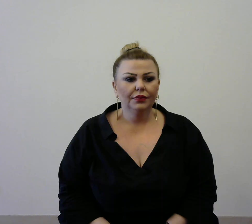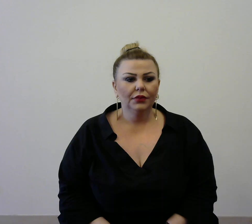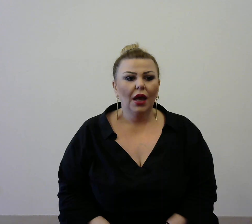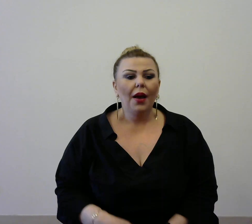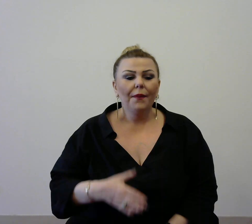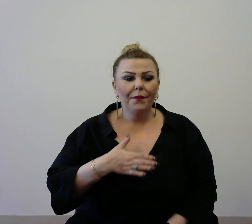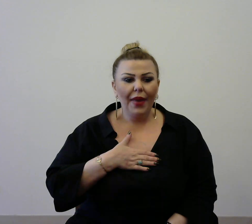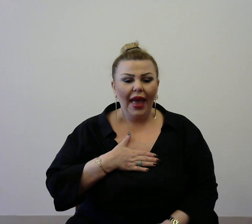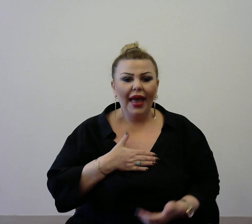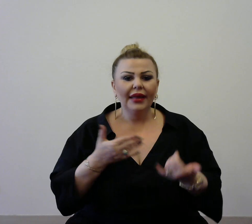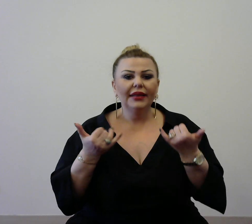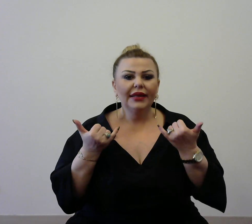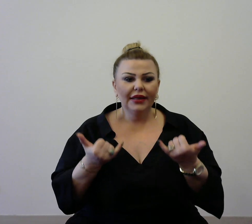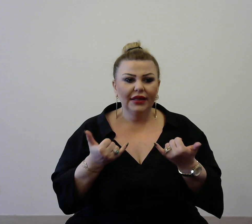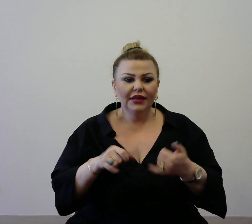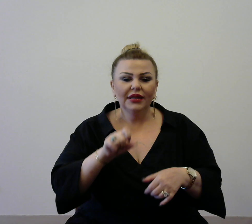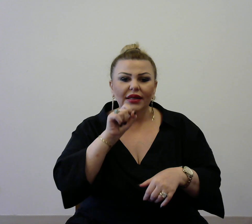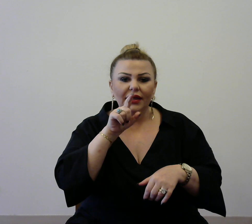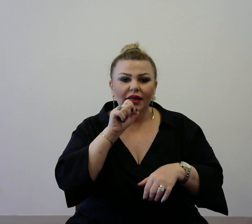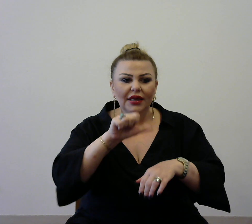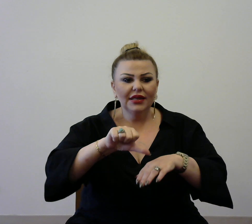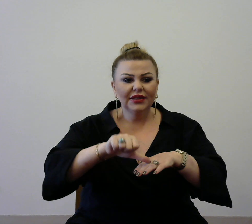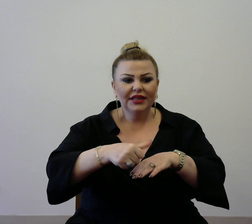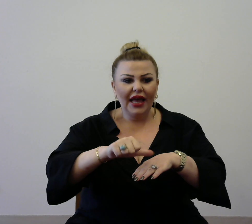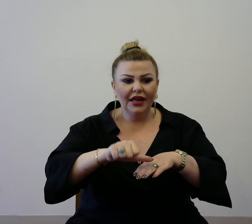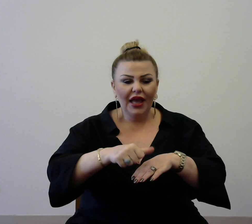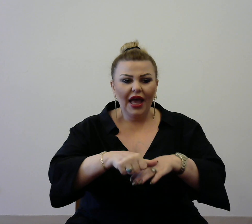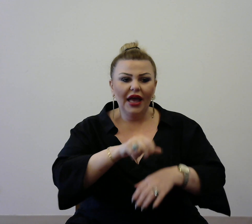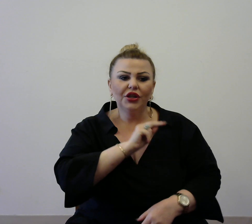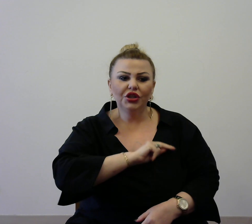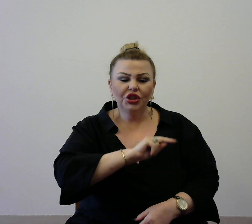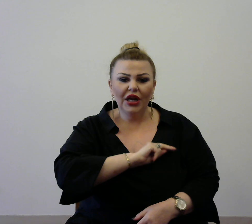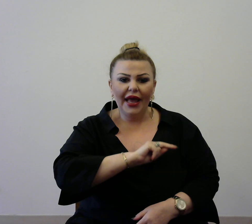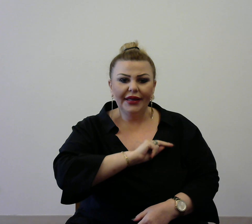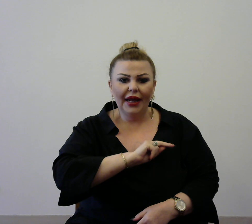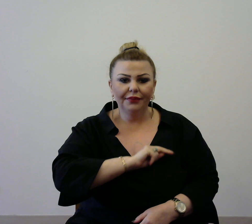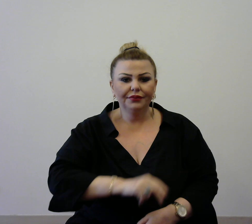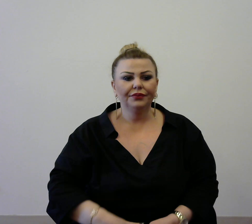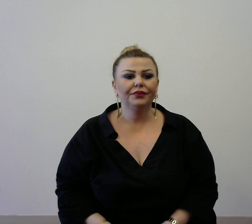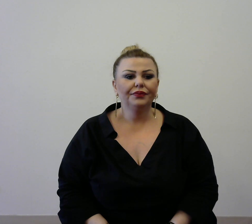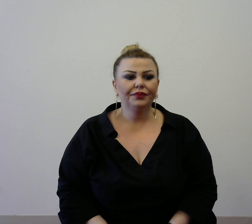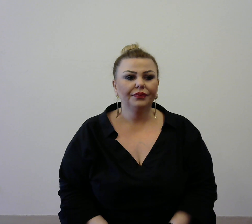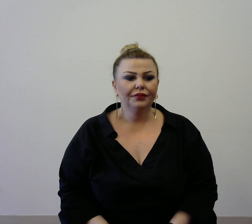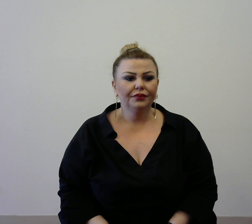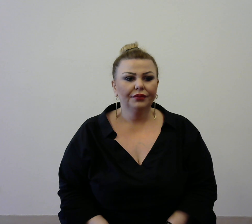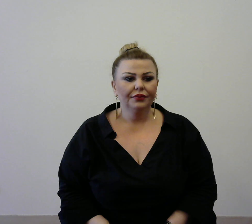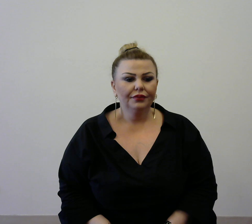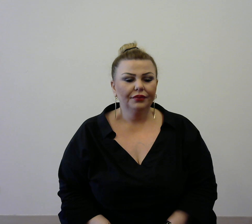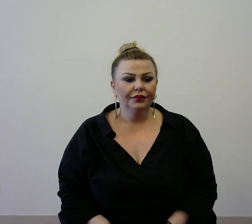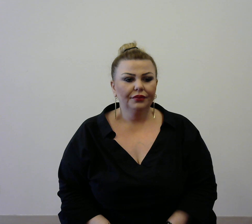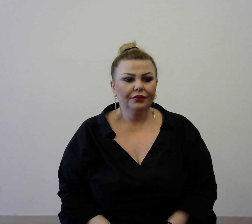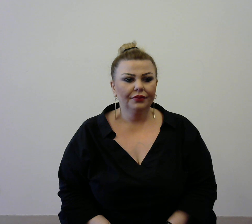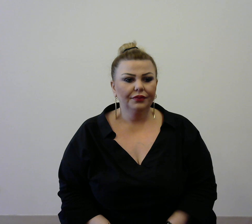Mən indi zərgər işləyirəm